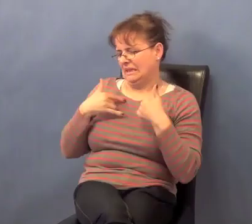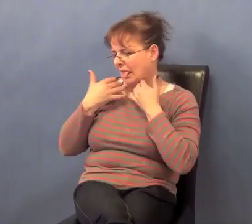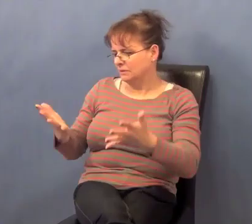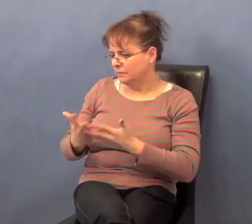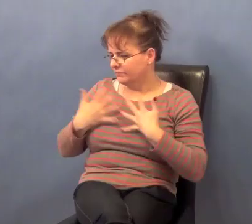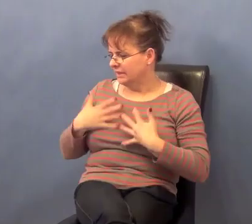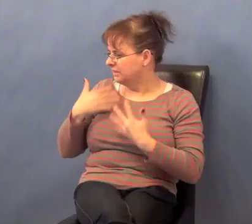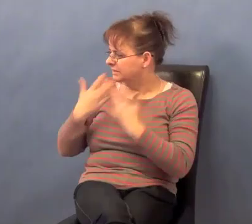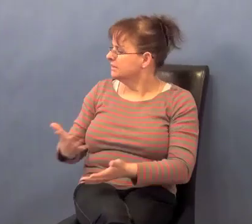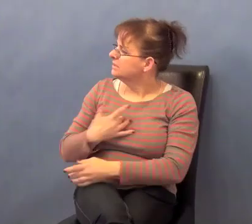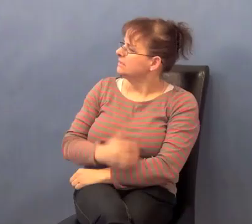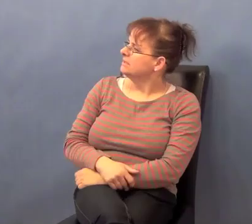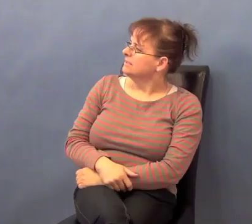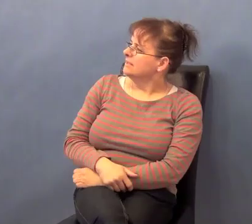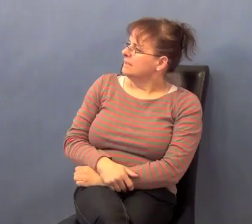Wanny nie lubię, nie lubię się myć w wannie.